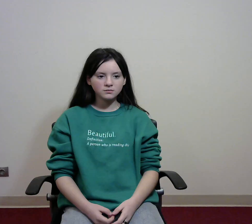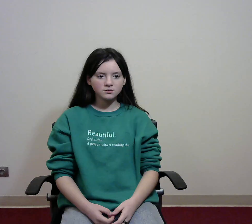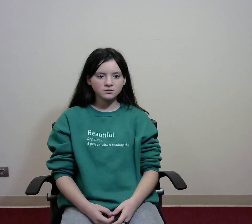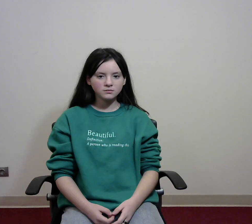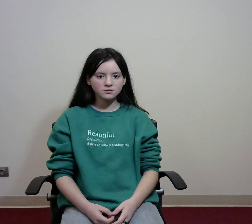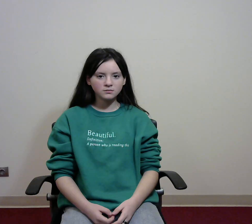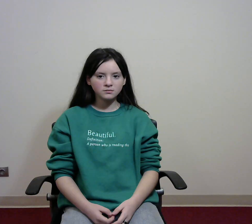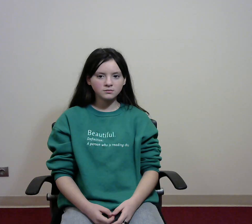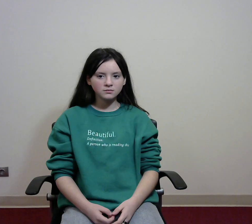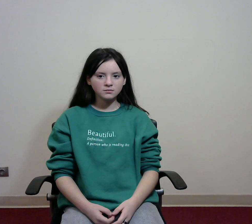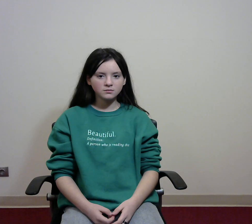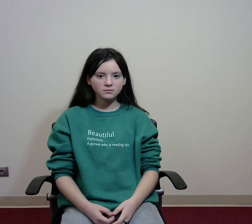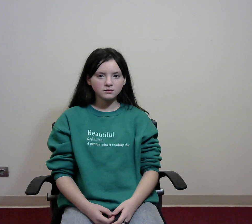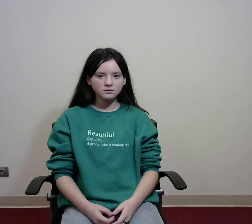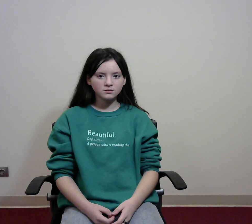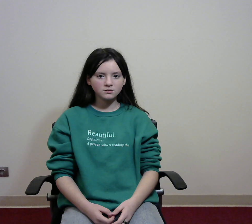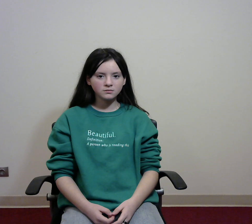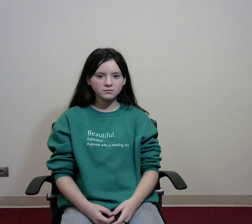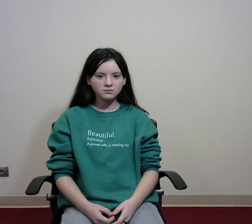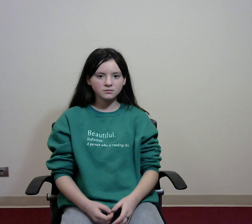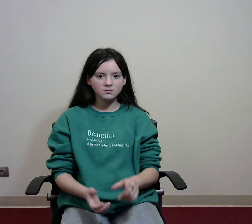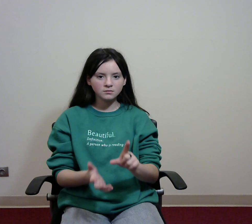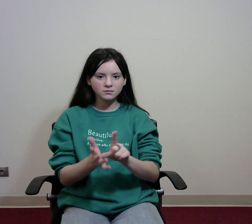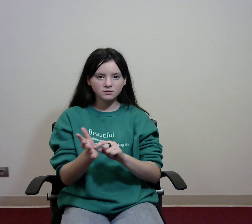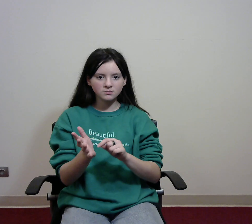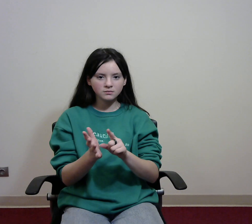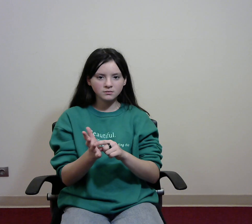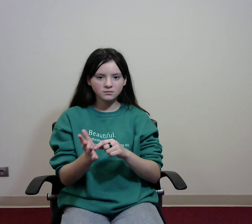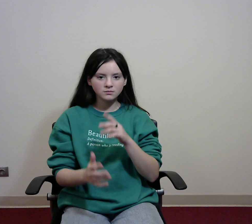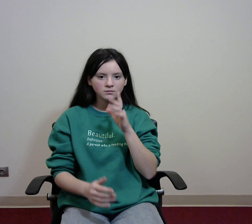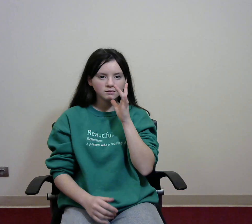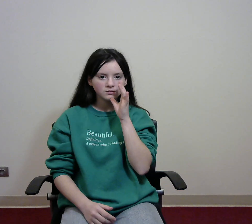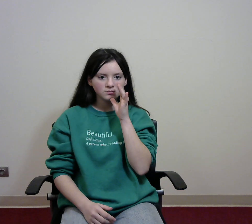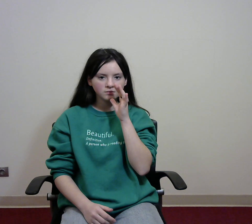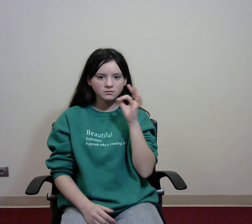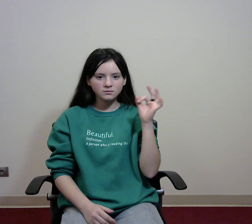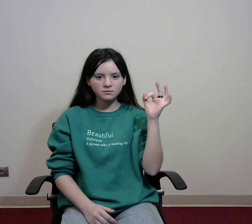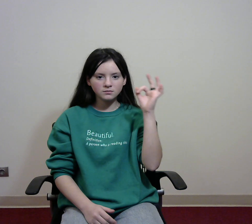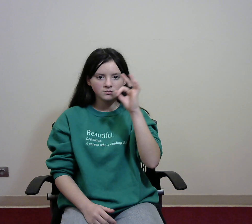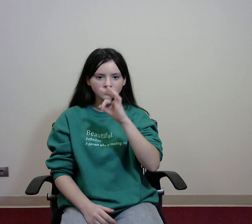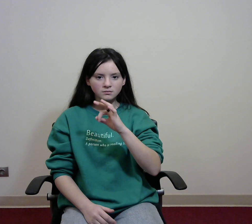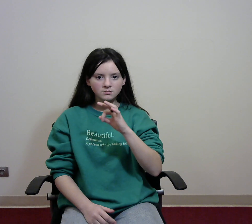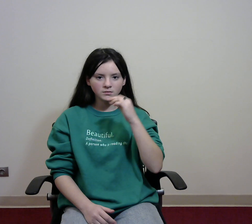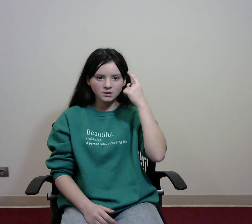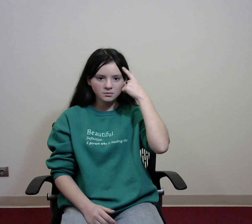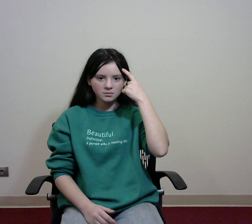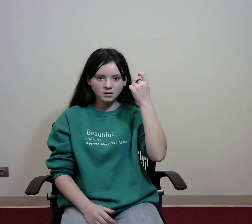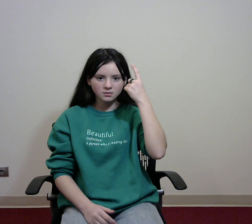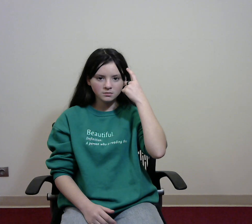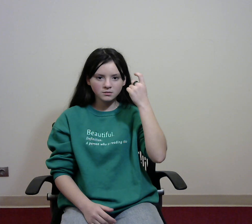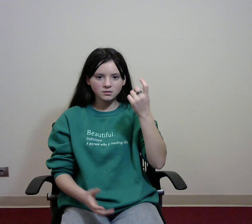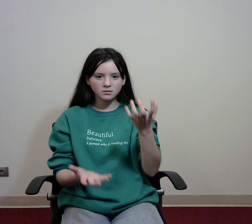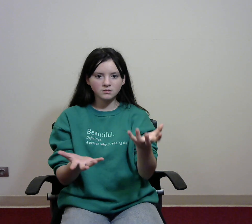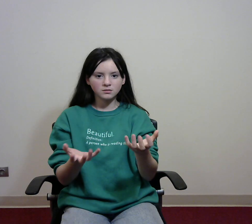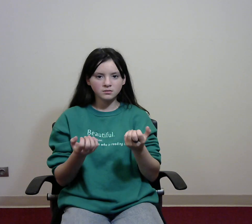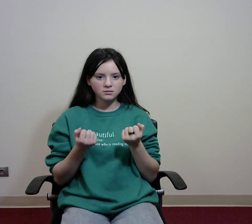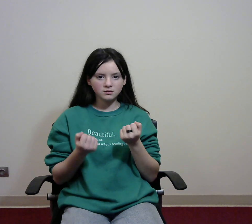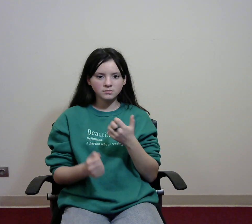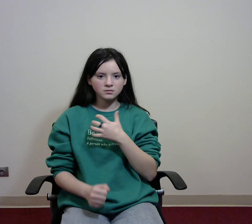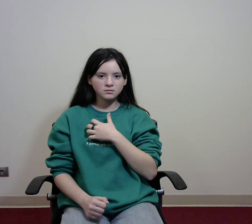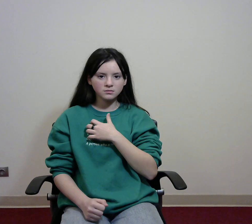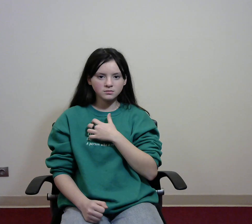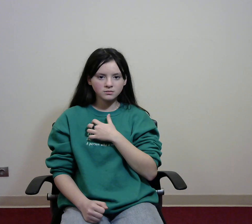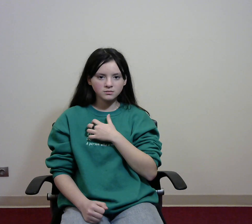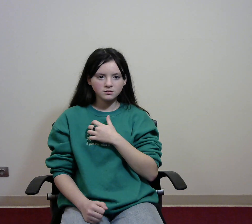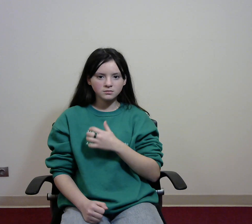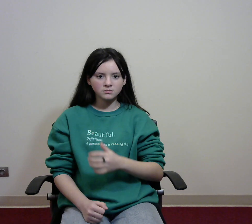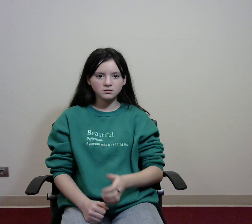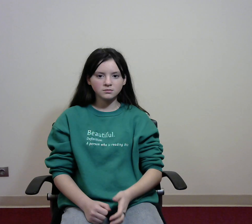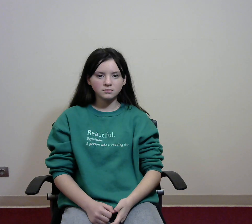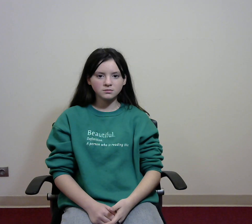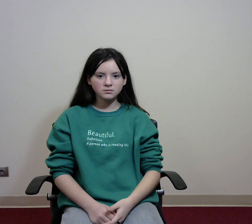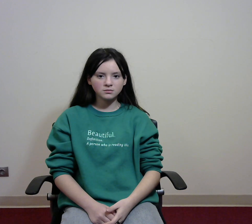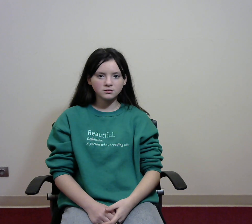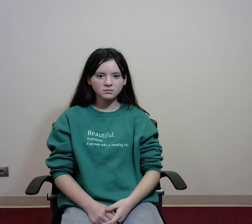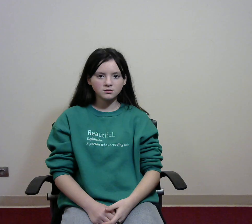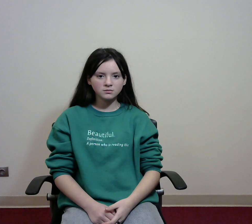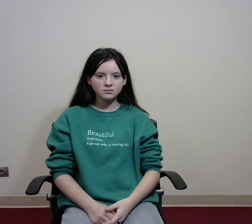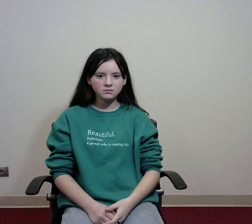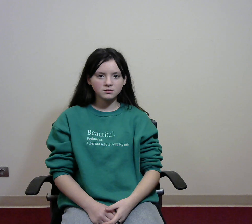Pensiya yaşı haqqında məlumat almaq istəyirəm